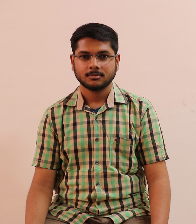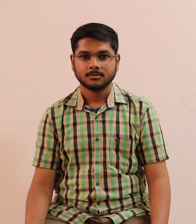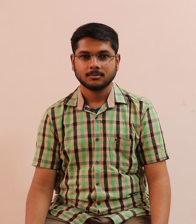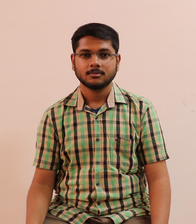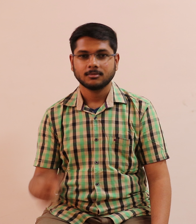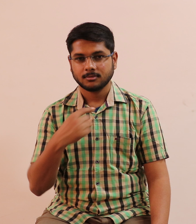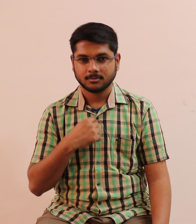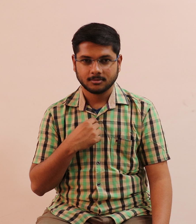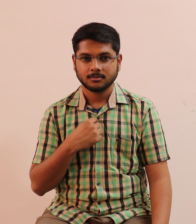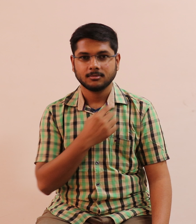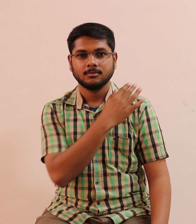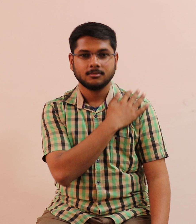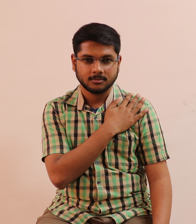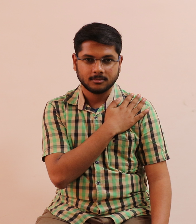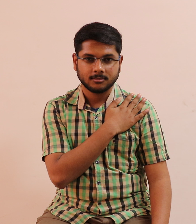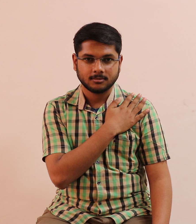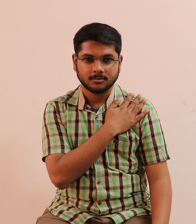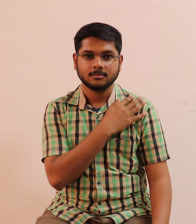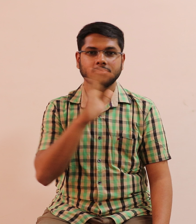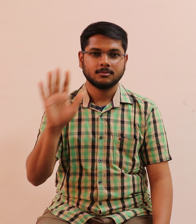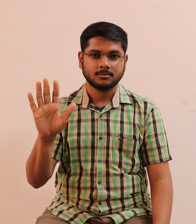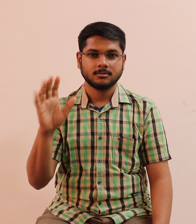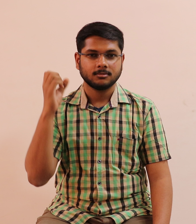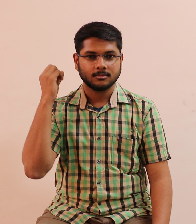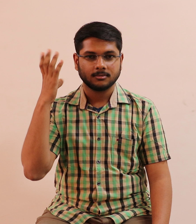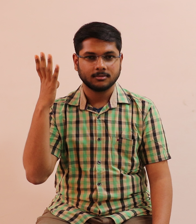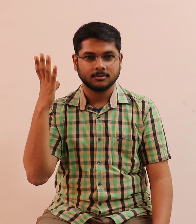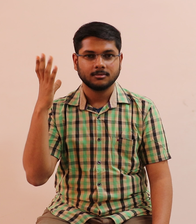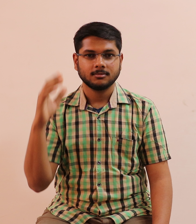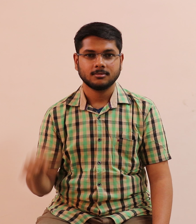i am so sorry to hear that